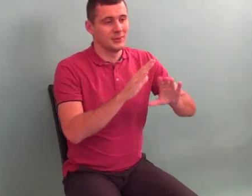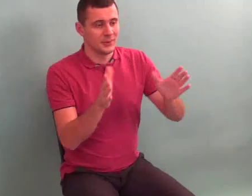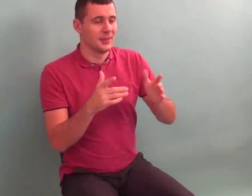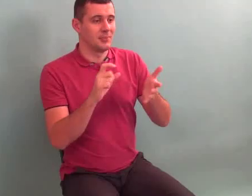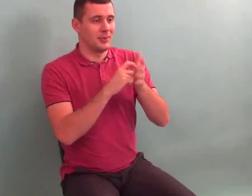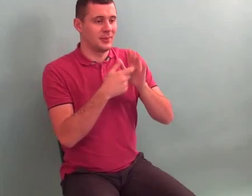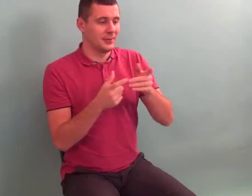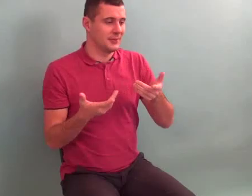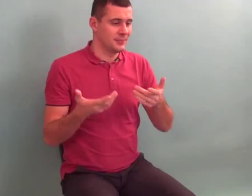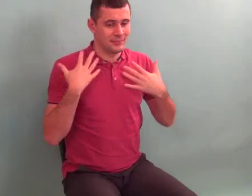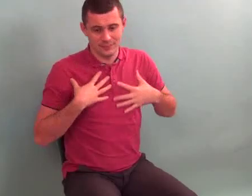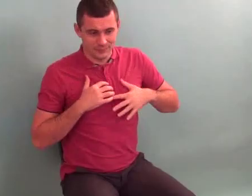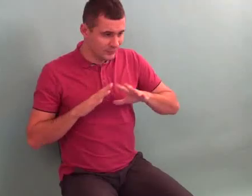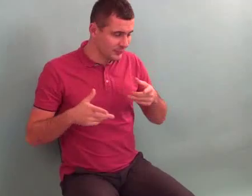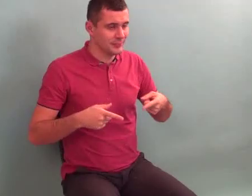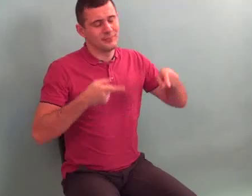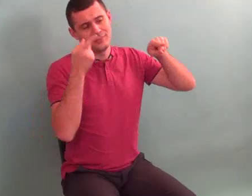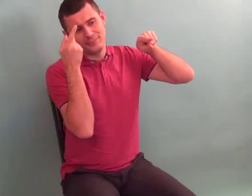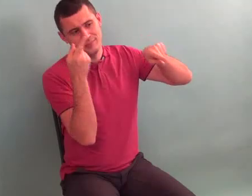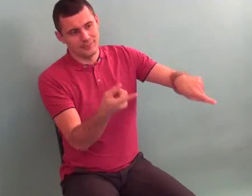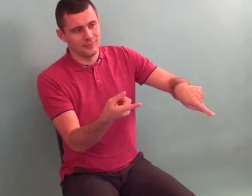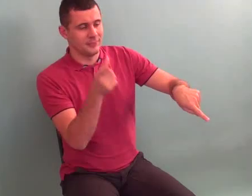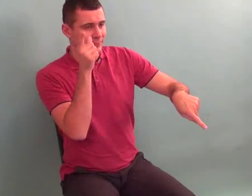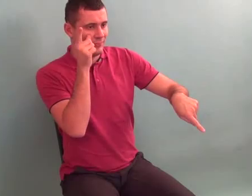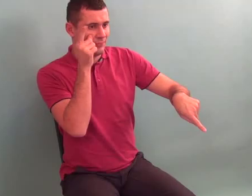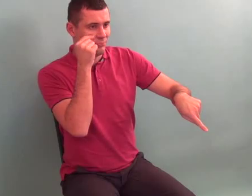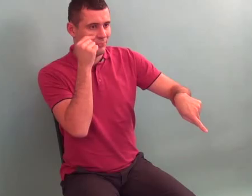Wchodzi do pokoju, przebiera się i kładzie się do łóżka i zasypia.